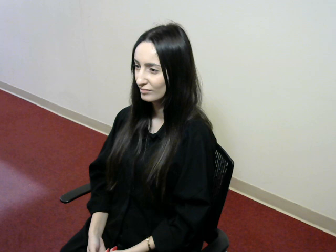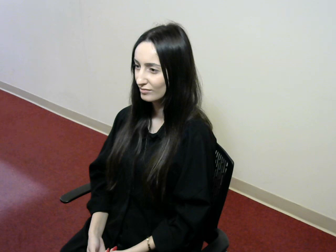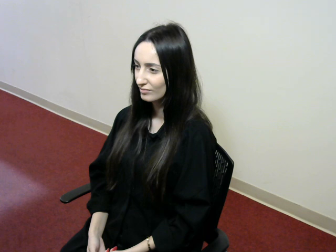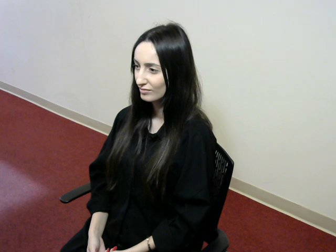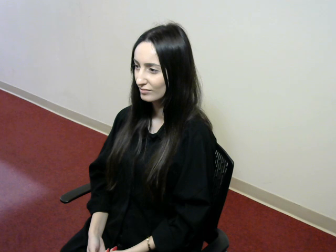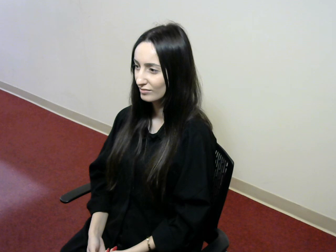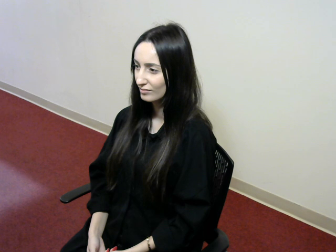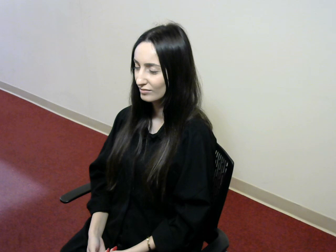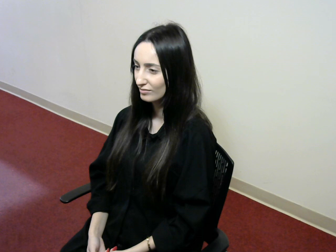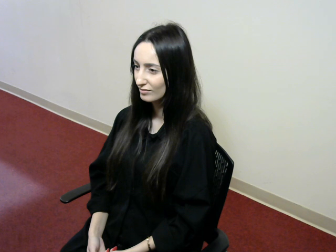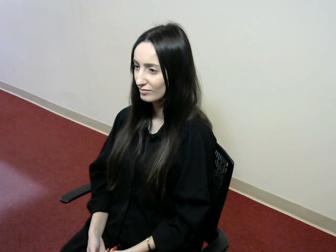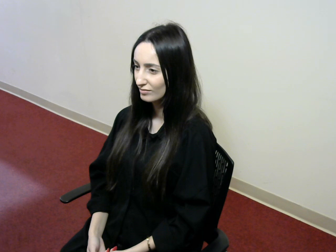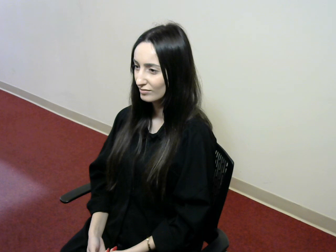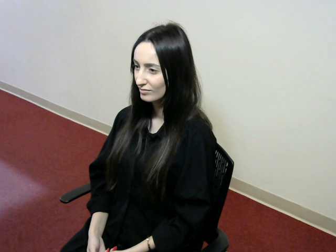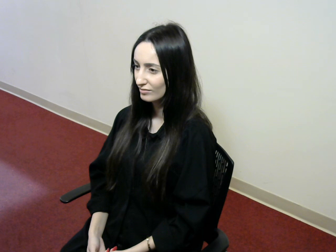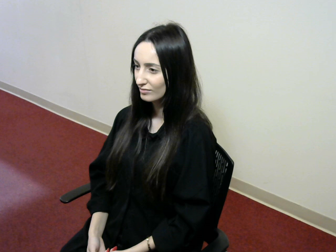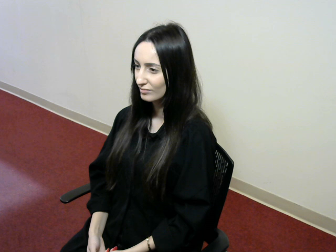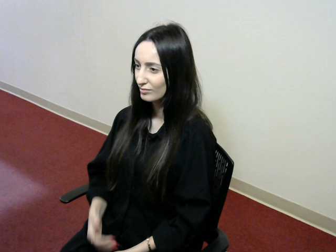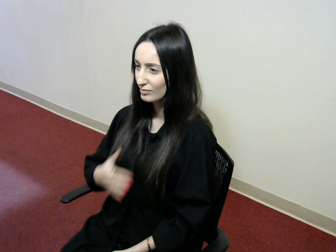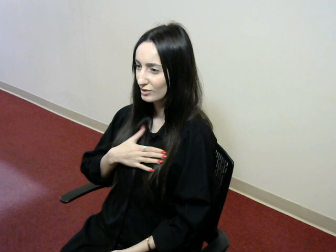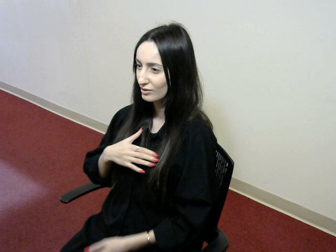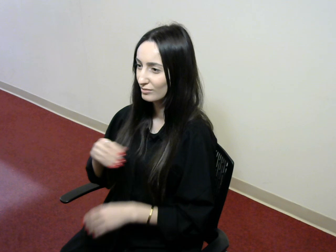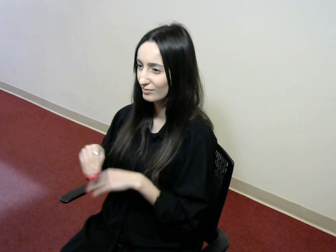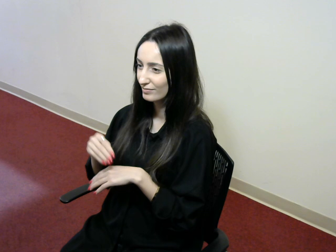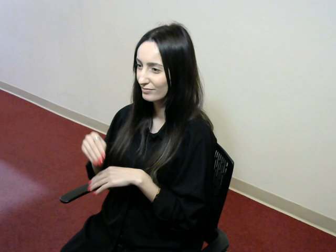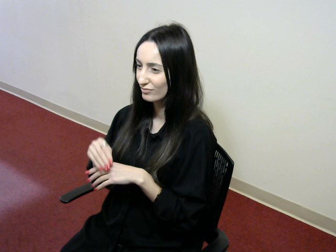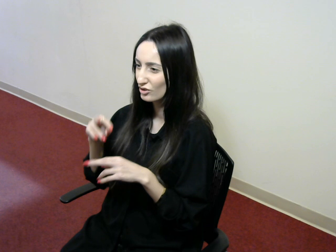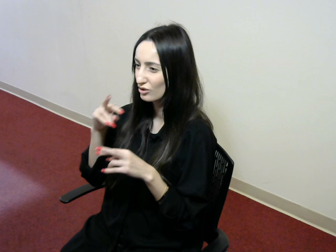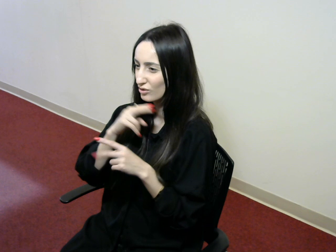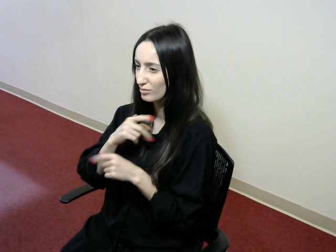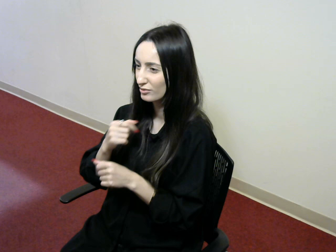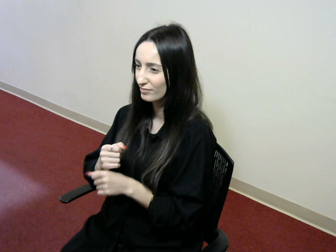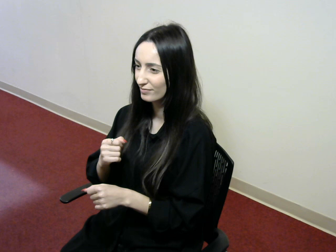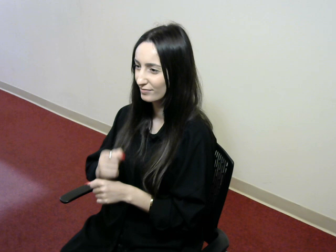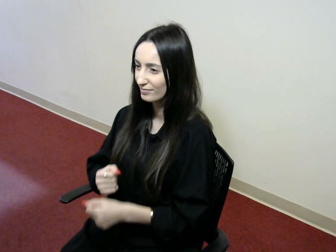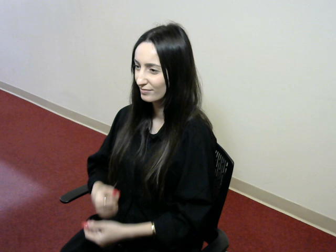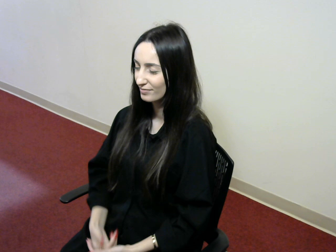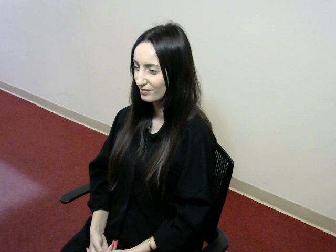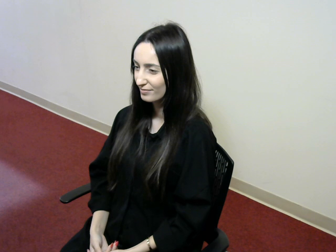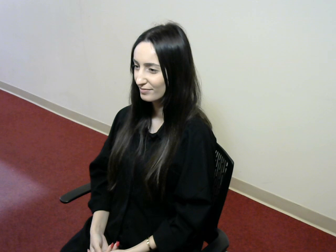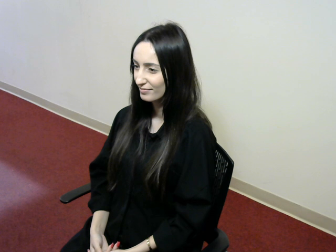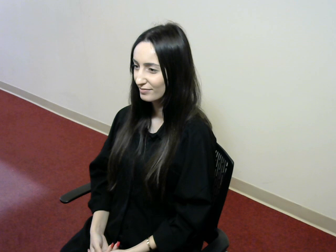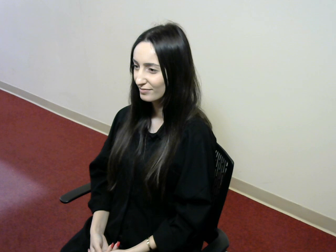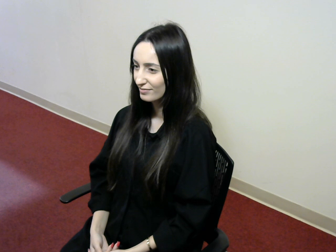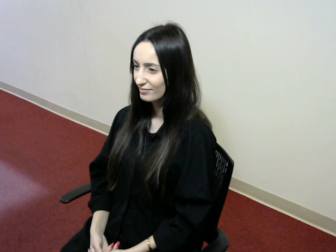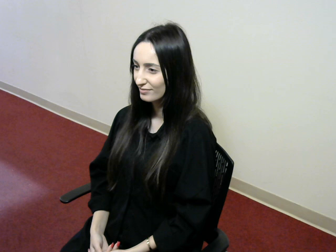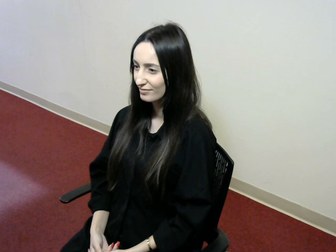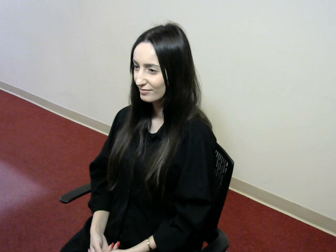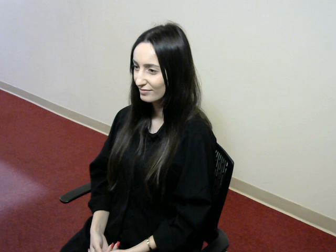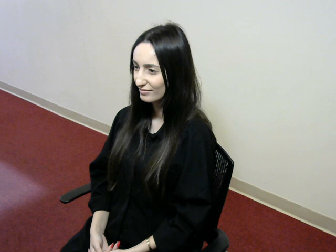Mənim həyat yoldaşım səhv edib